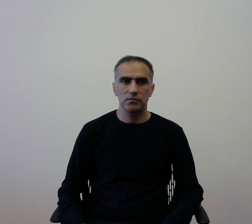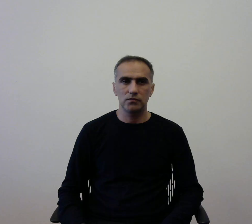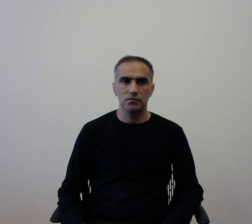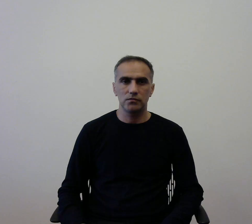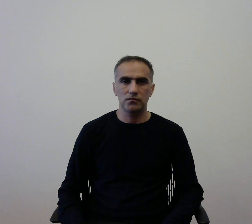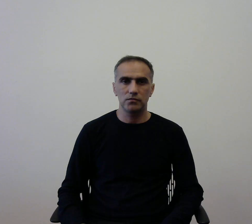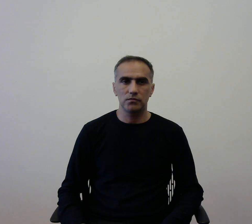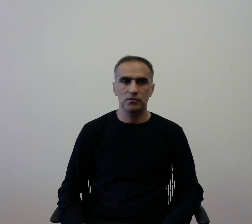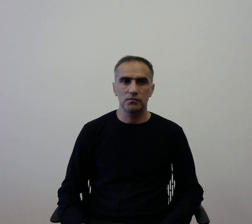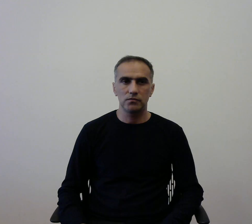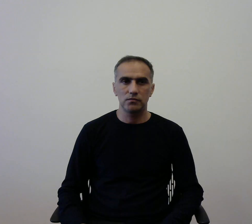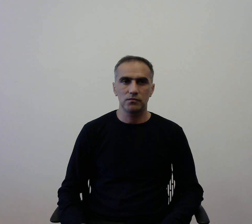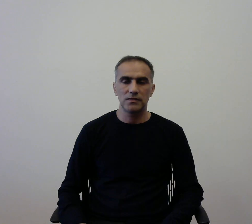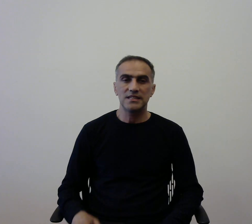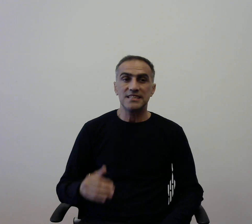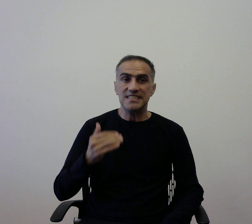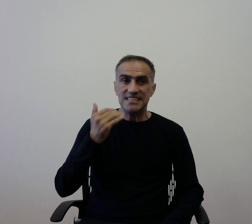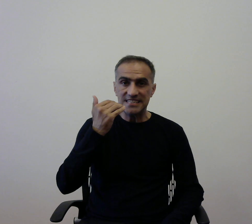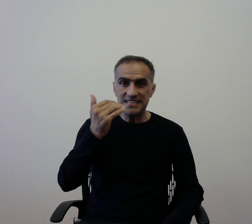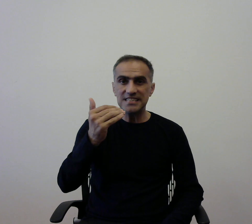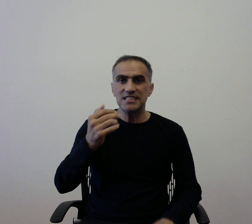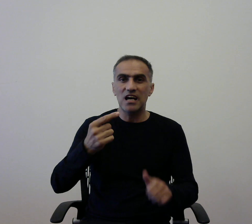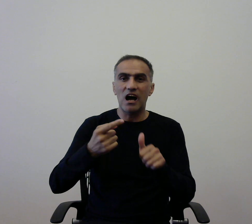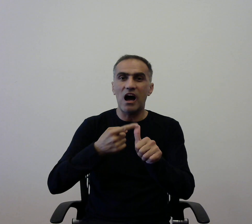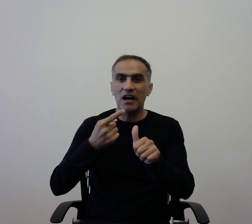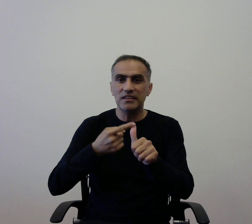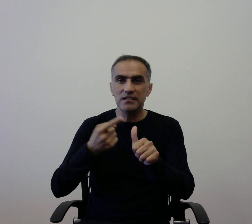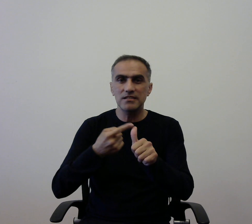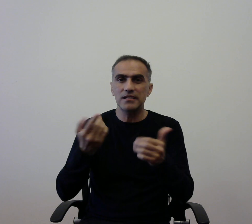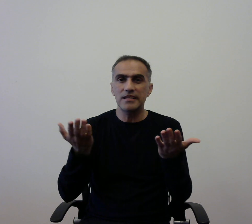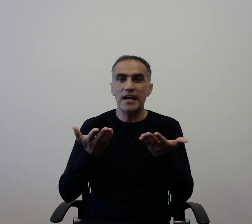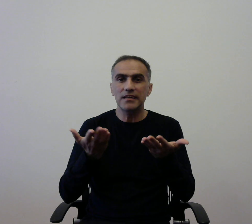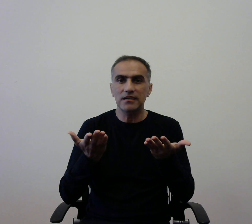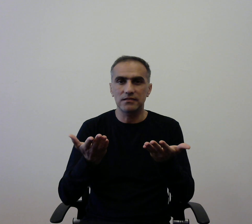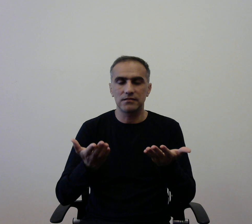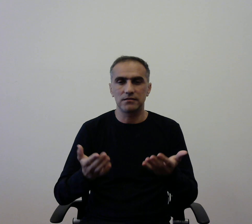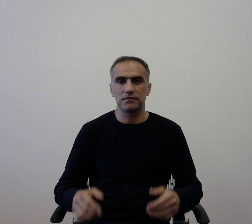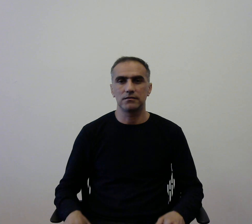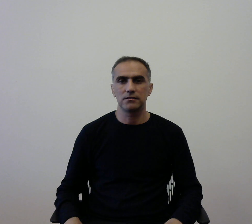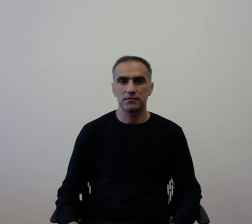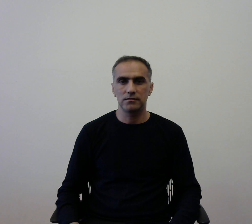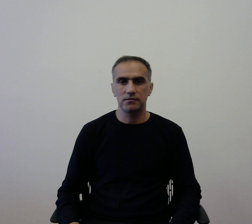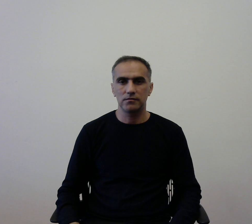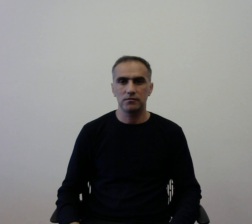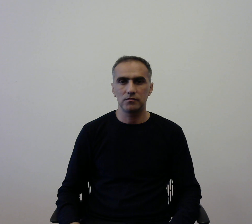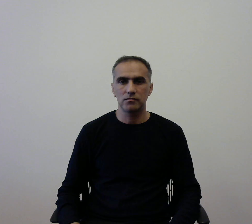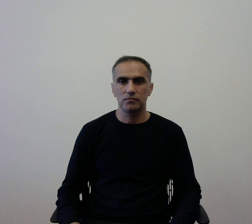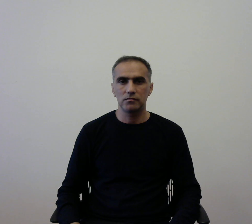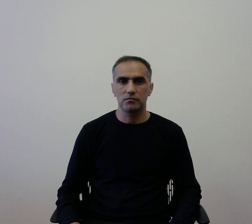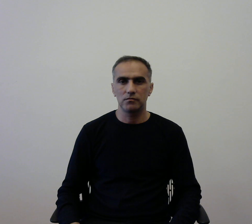Sizin adınız nədir?